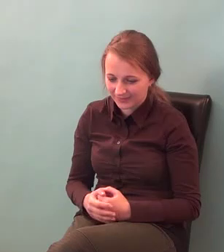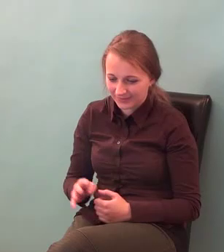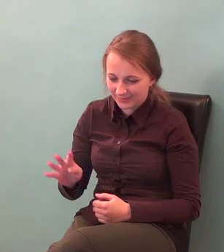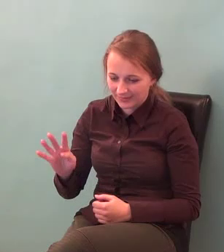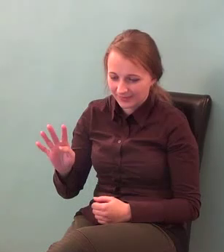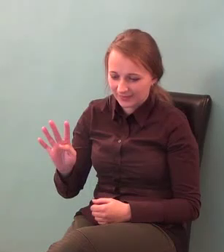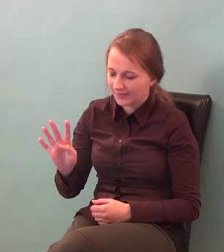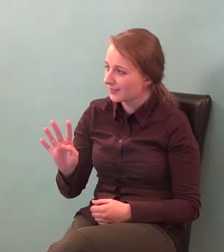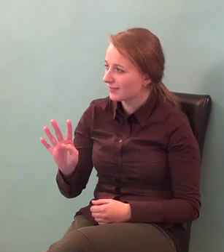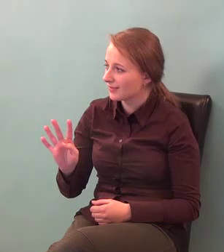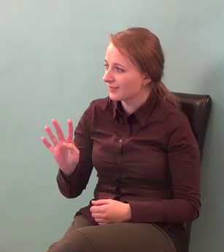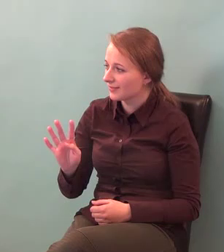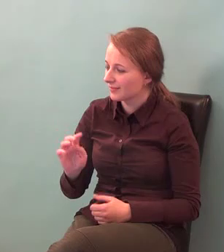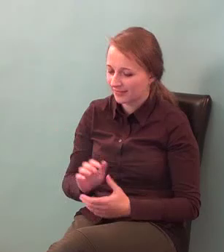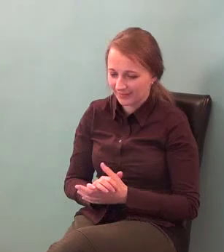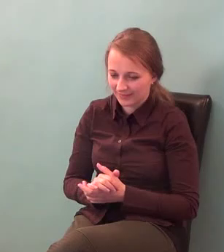Czwarta.